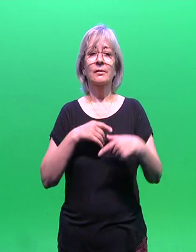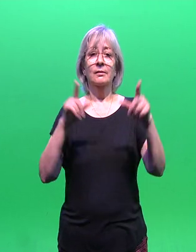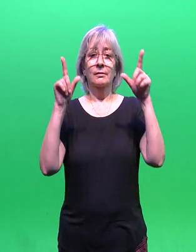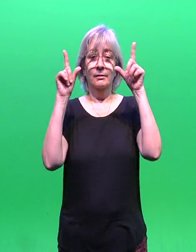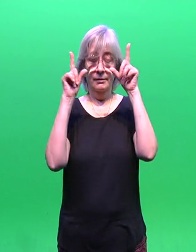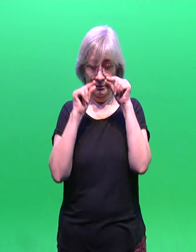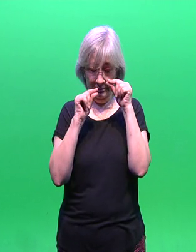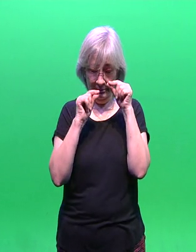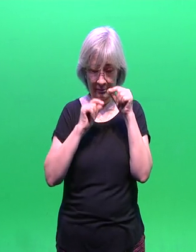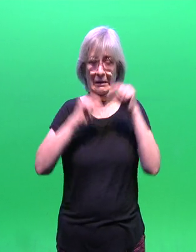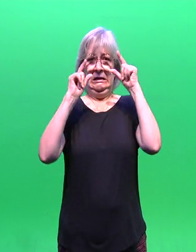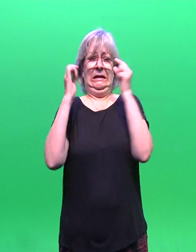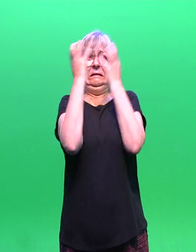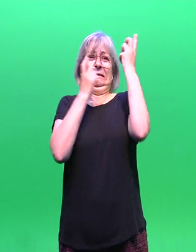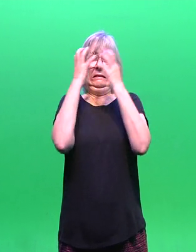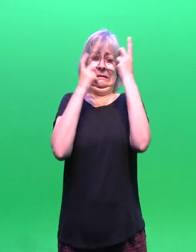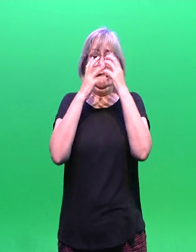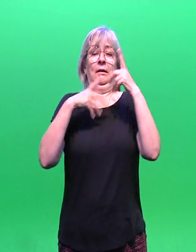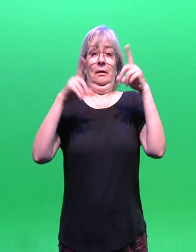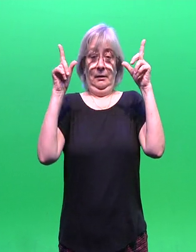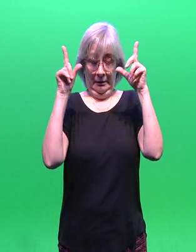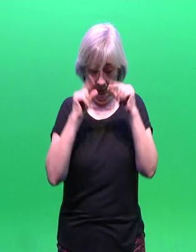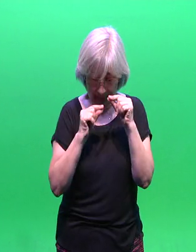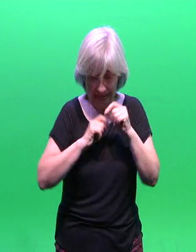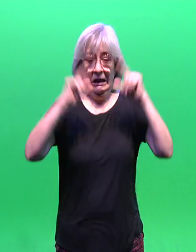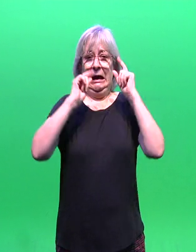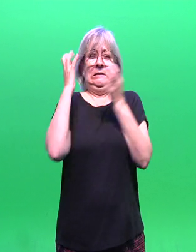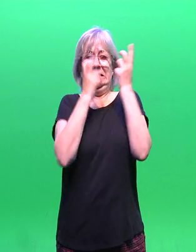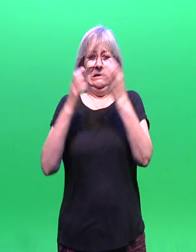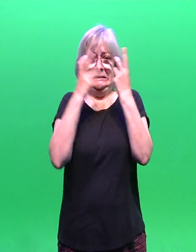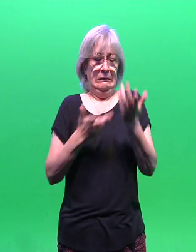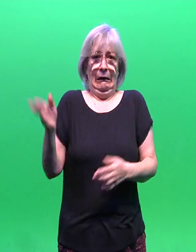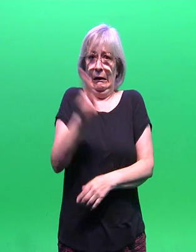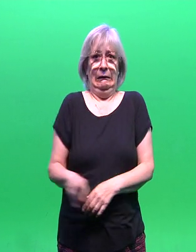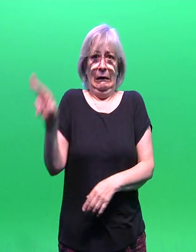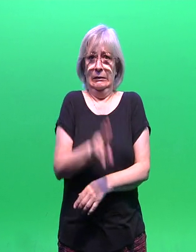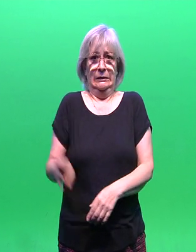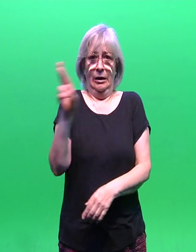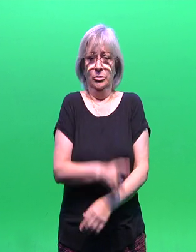Quan tinc els ulls tancats i els obro, em piquen molt. Els torno a tancar, però quan els torno a obrir em piquen una altra vegada, i així tota l'estona.